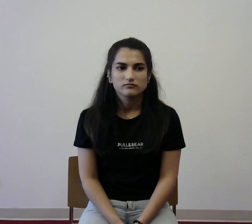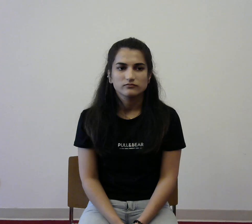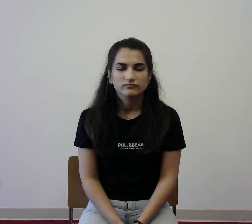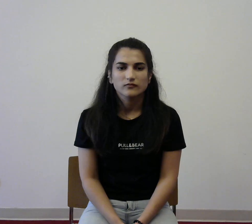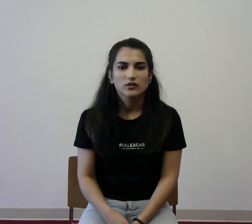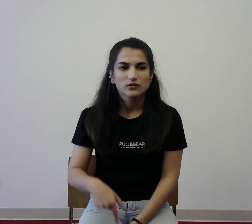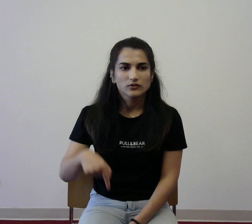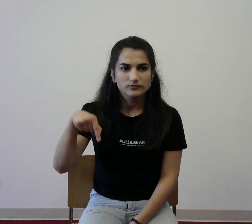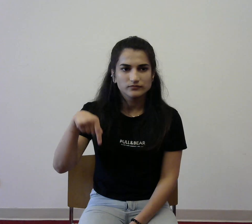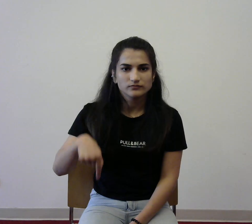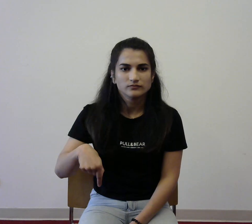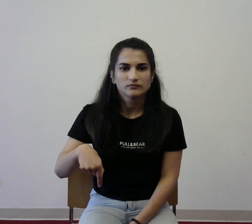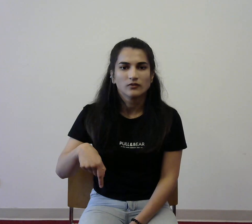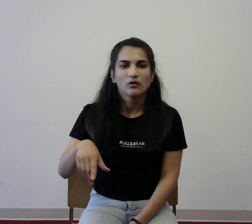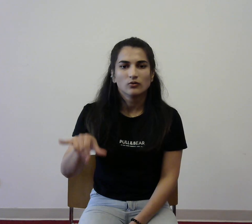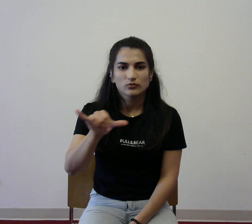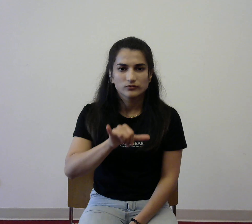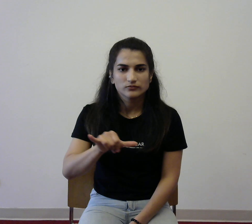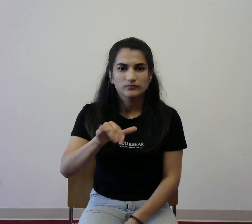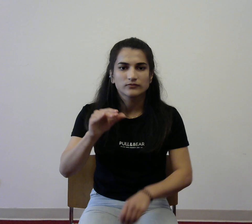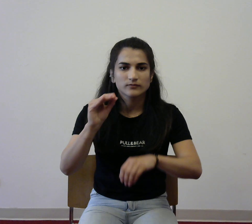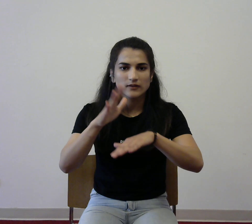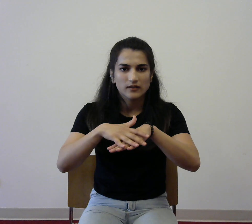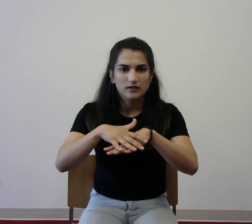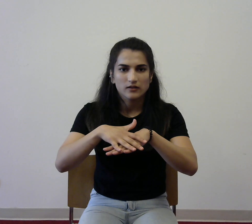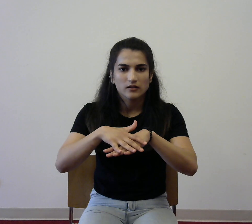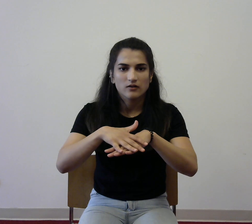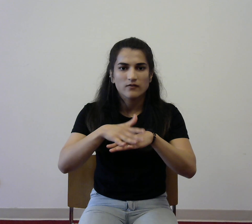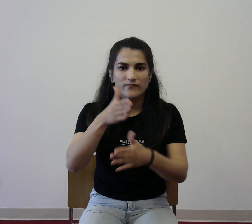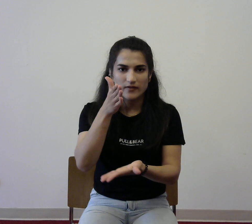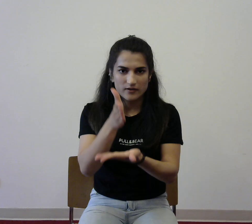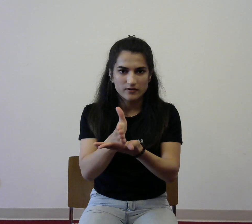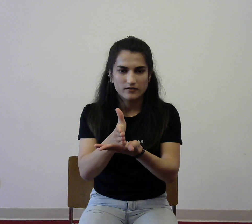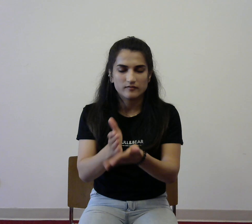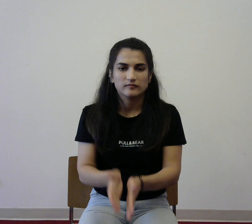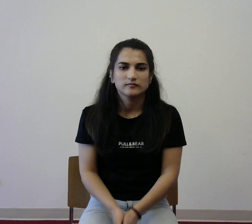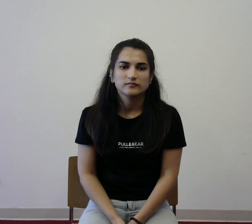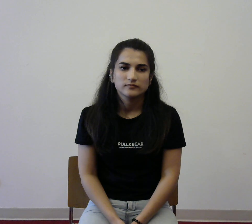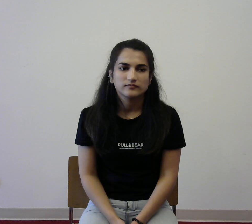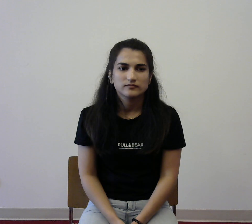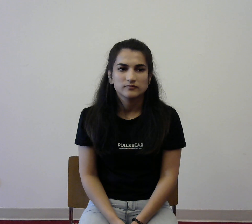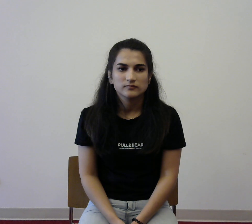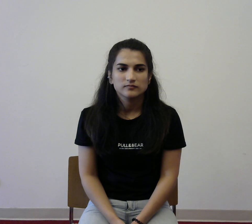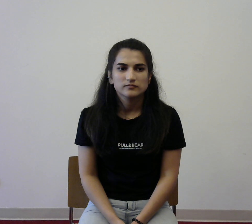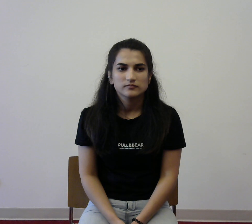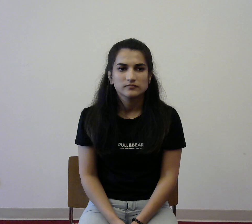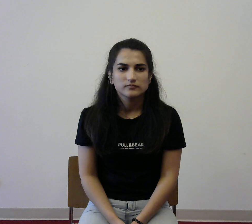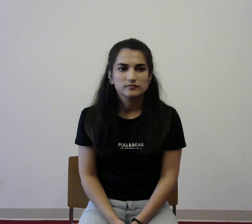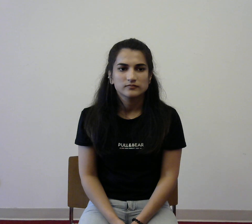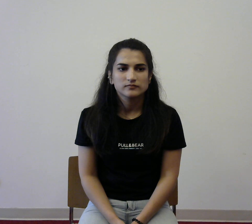Burda harda bank var?